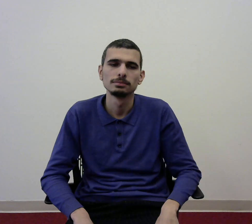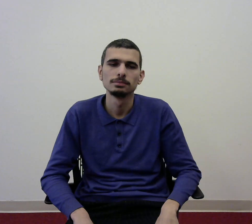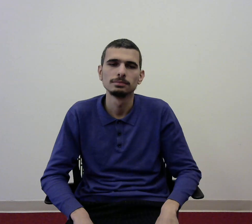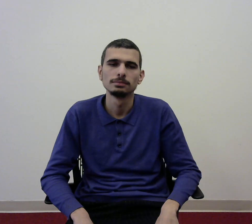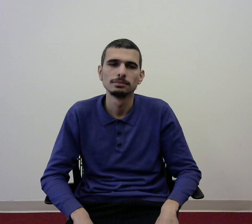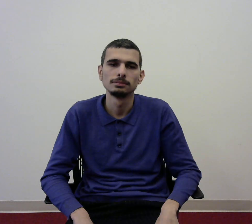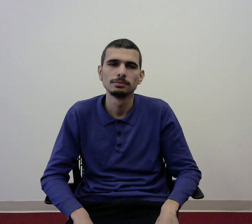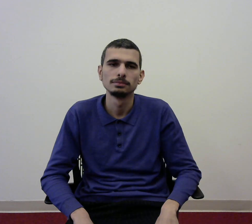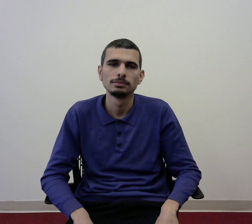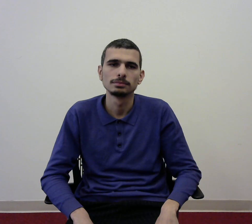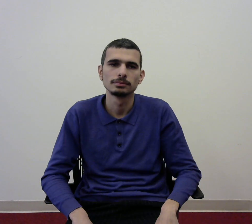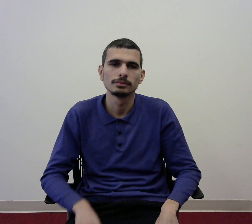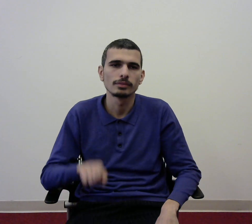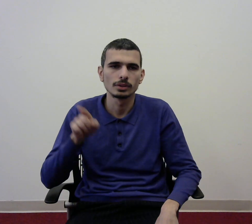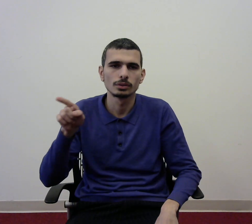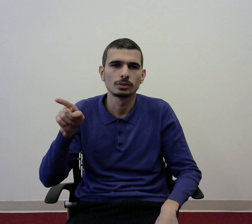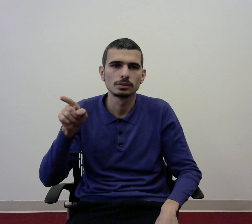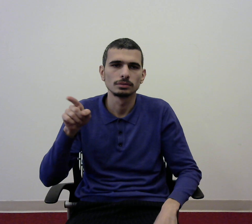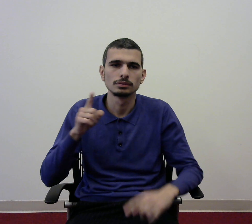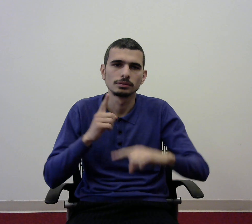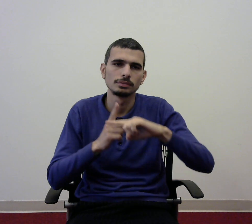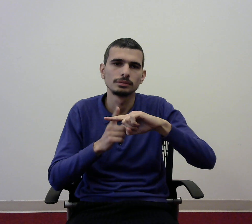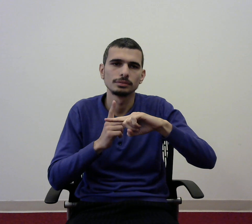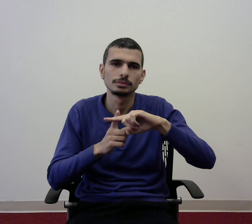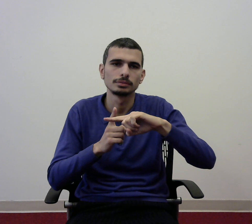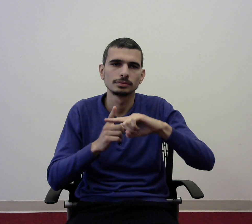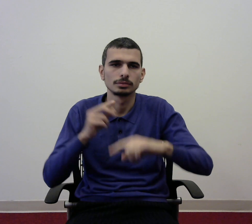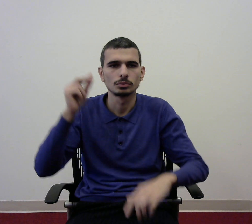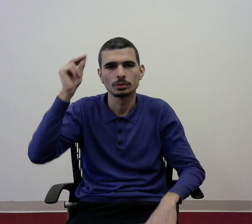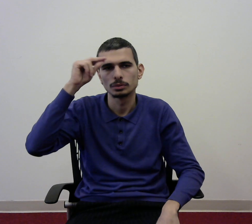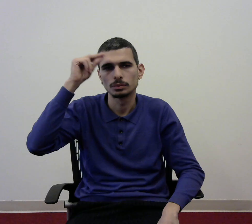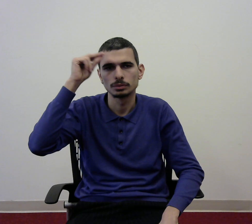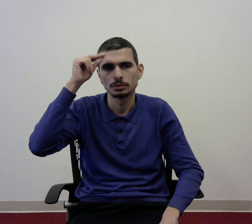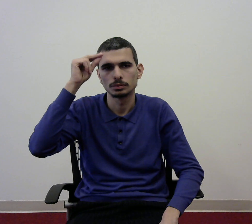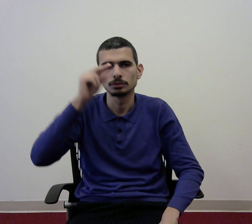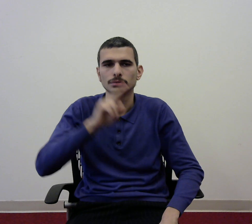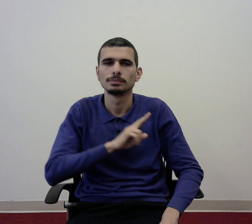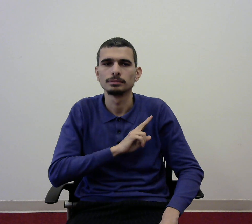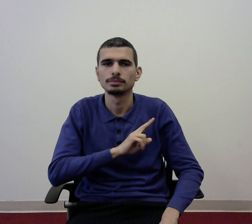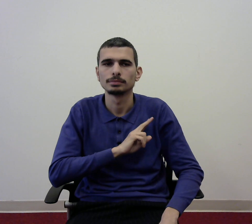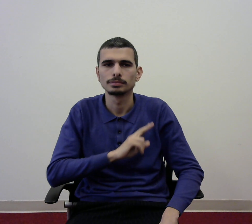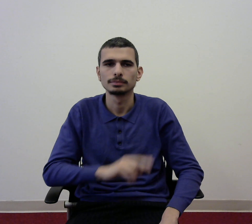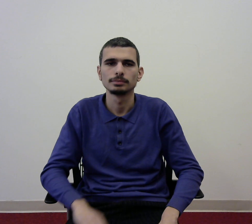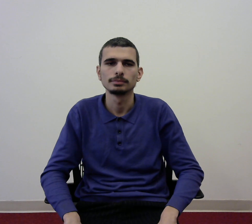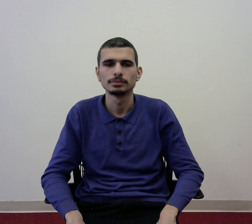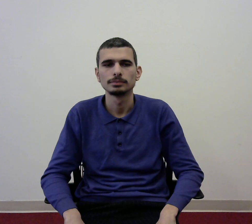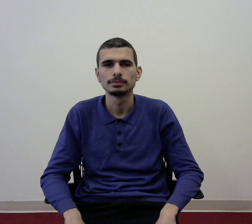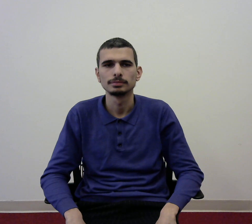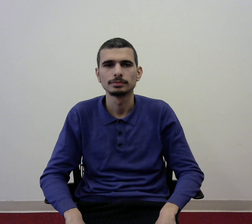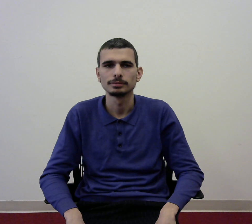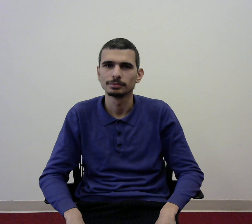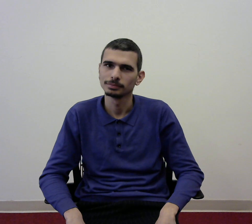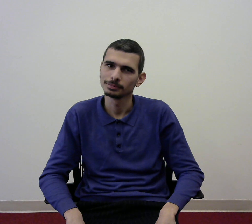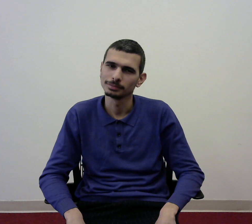O riyazi dərsləri sevir